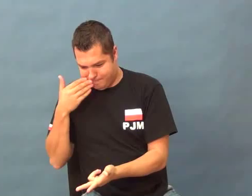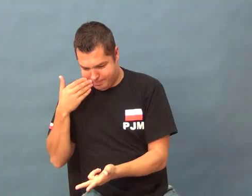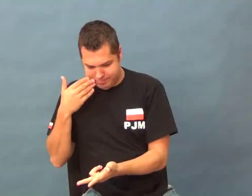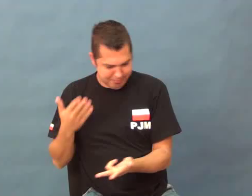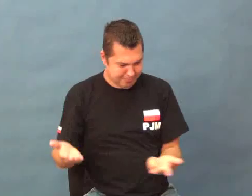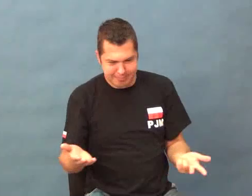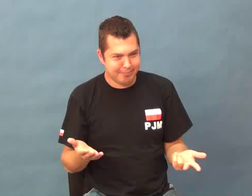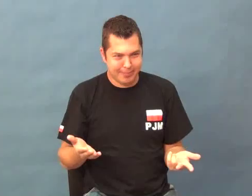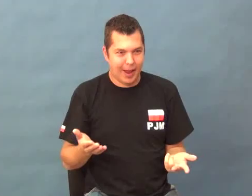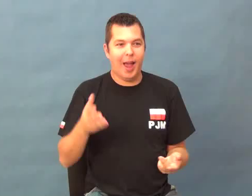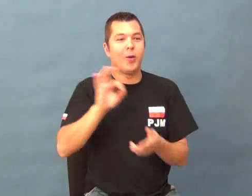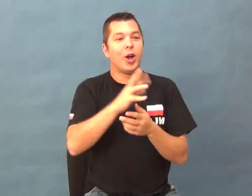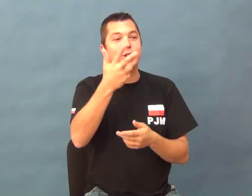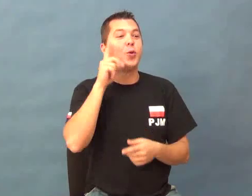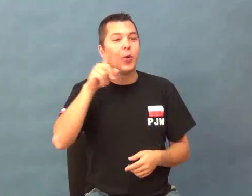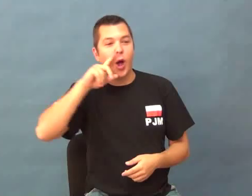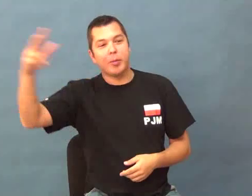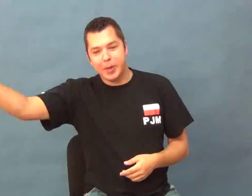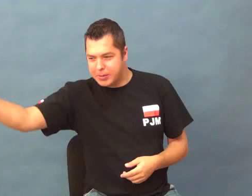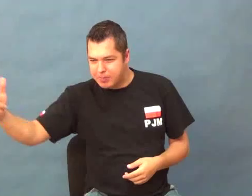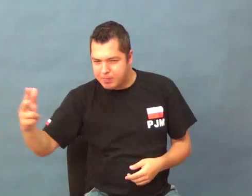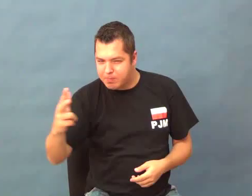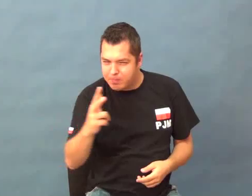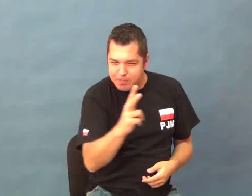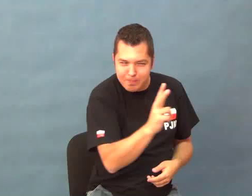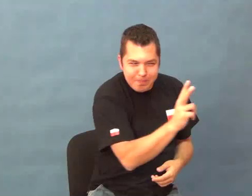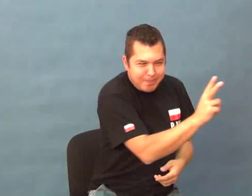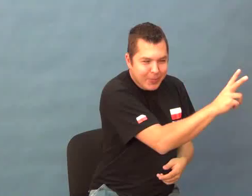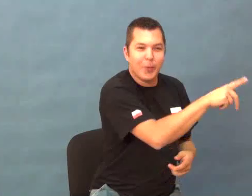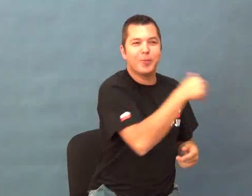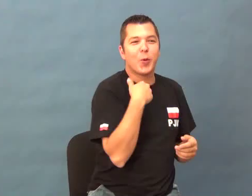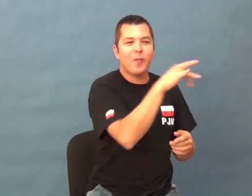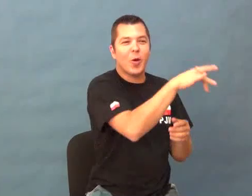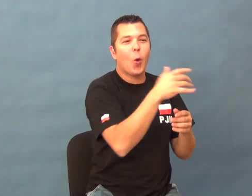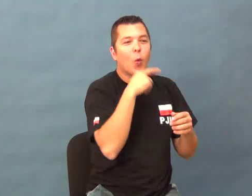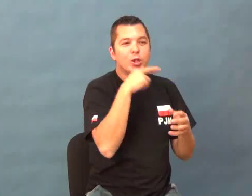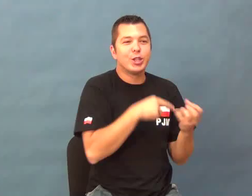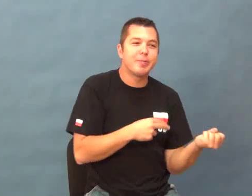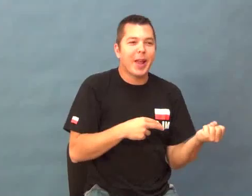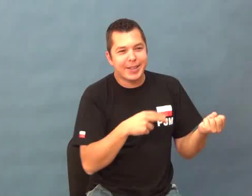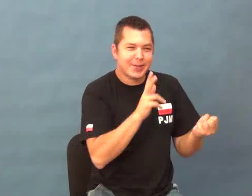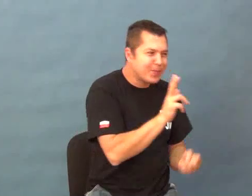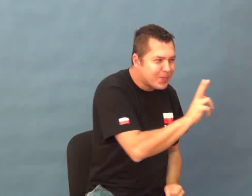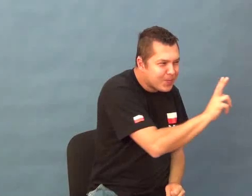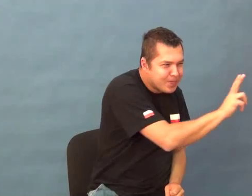W tym momencie zauważył, że trzech chłopców przechodziło obok, trzymali w rękach gruszki.